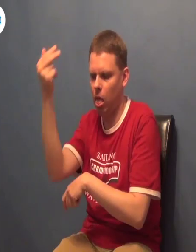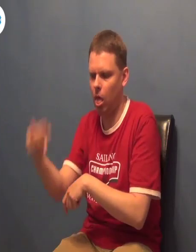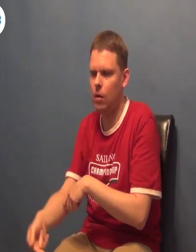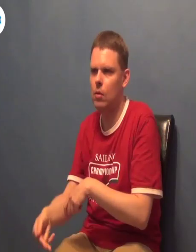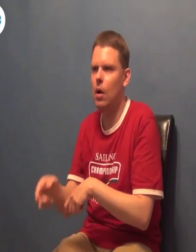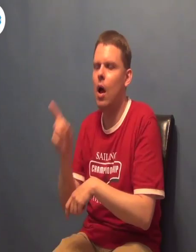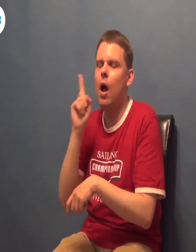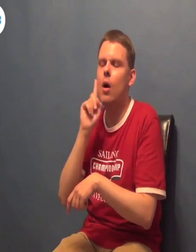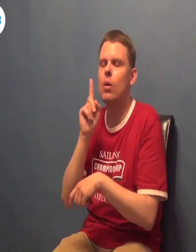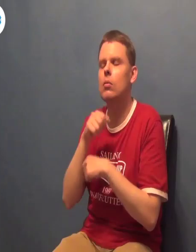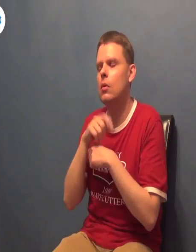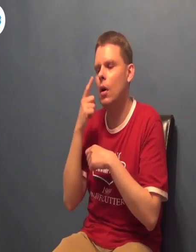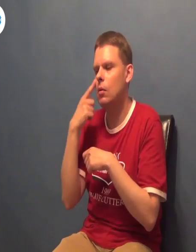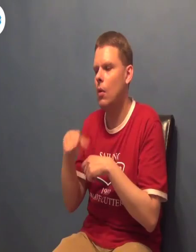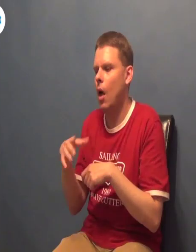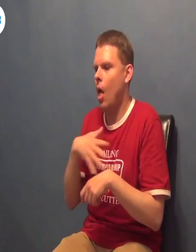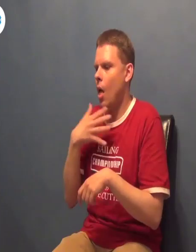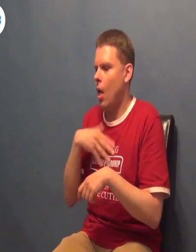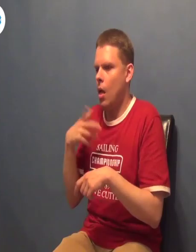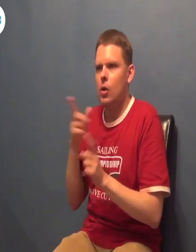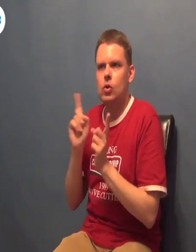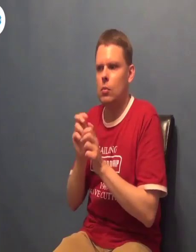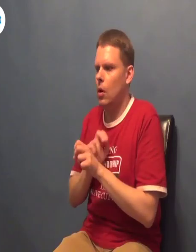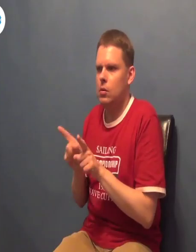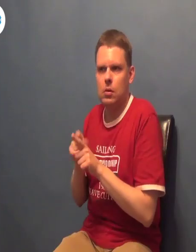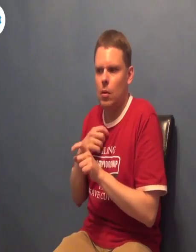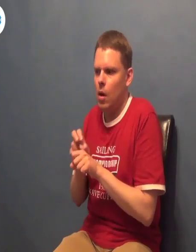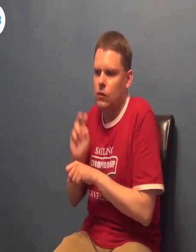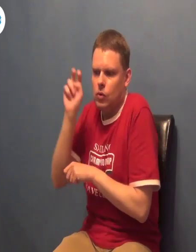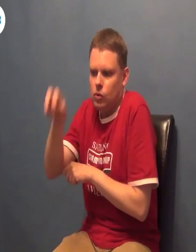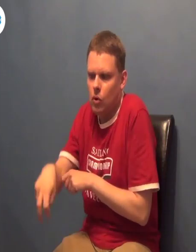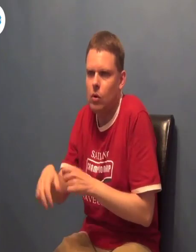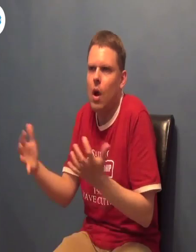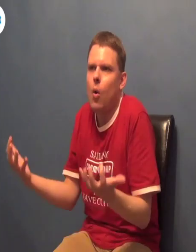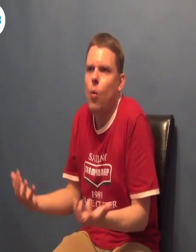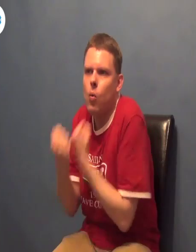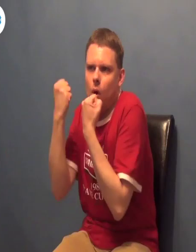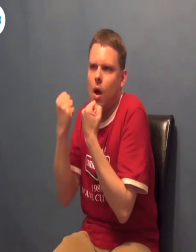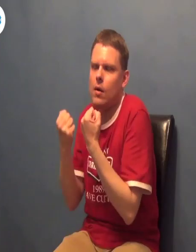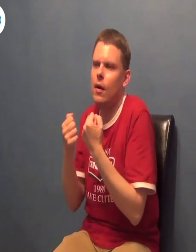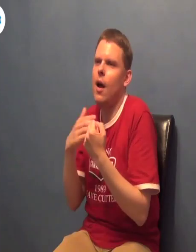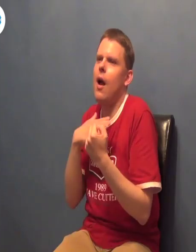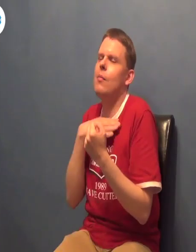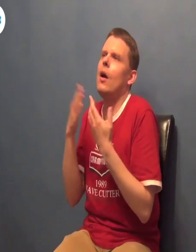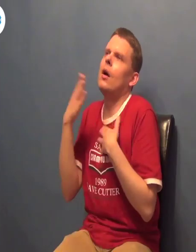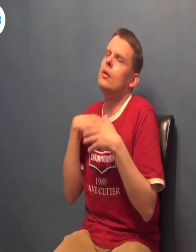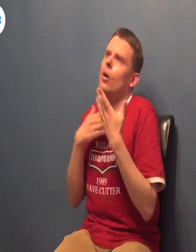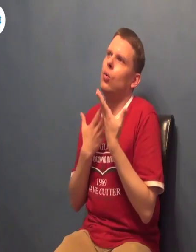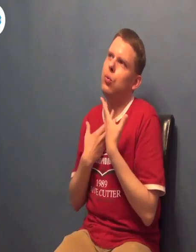Chłopiec zauważył to, przestraszył się, więc szybko wyskoczył i uratował psa. Pies widać, że jest zadowolony, ulżyło mu.